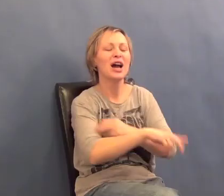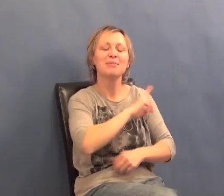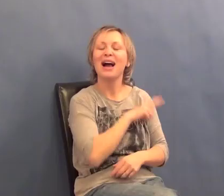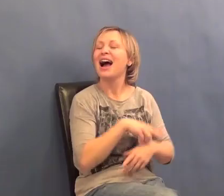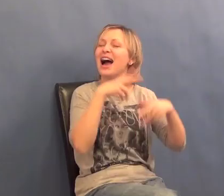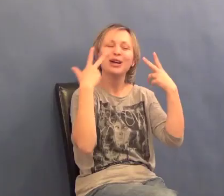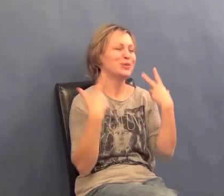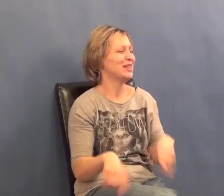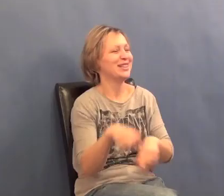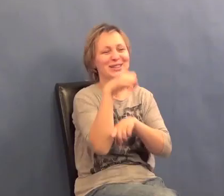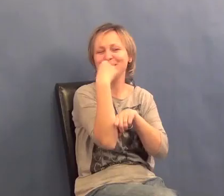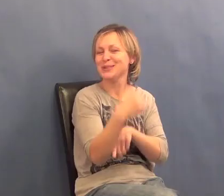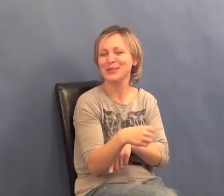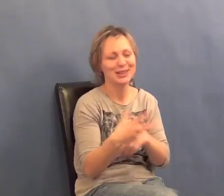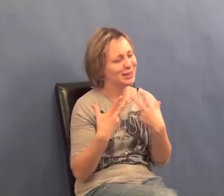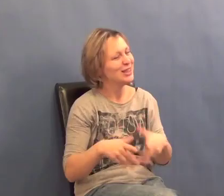Policjant odpuszcza.